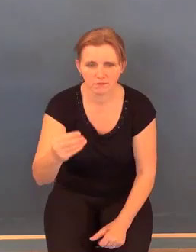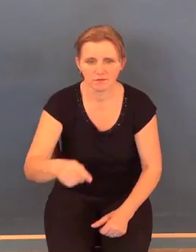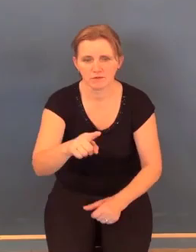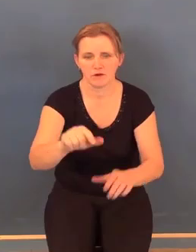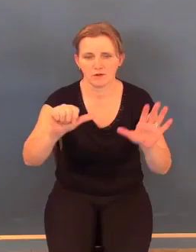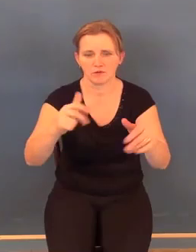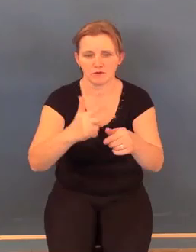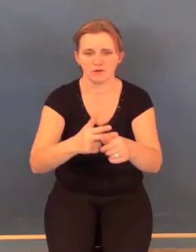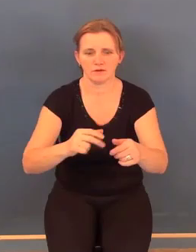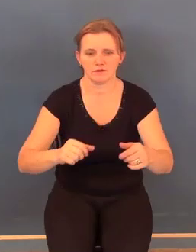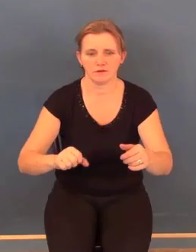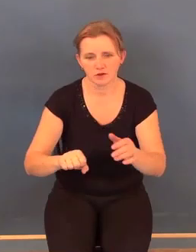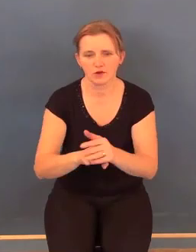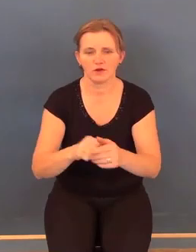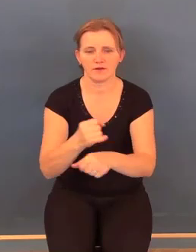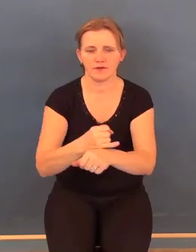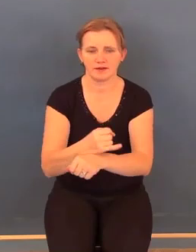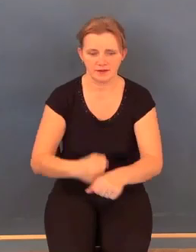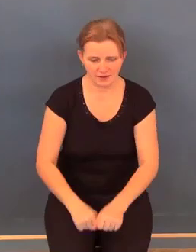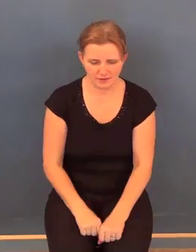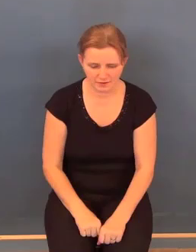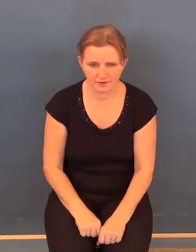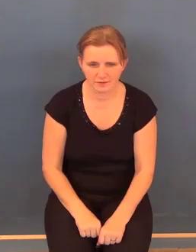To wspaniale, o szóstej trzydzieści pójdziemy do kawiarni.